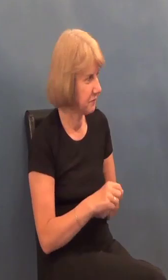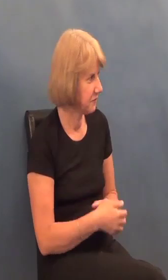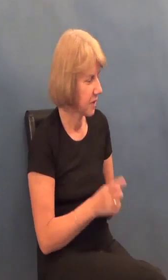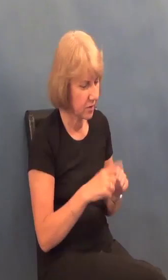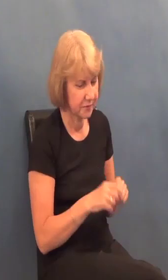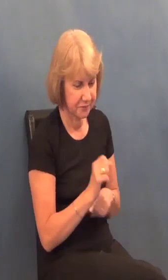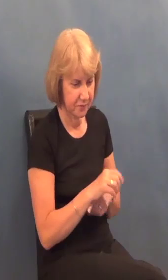Źle, ale olewam to.